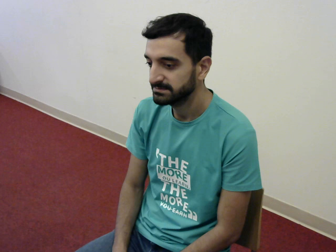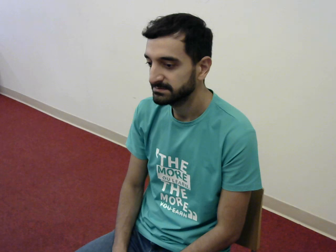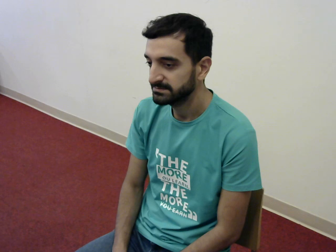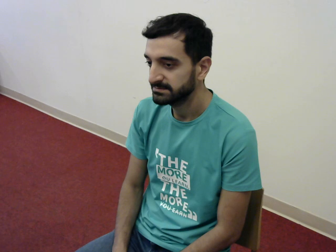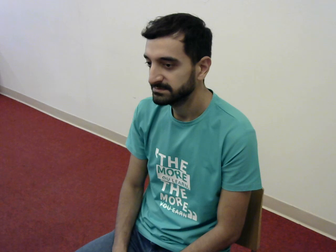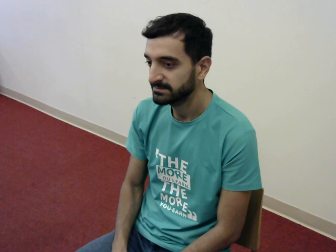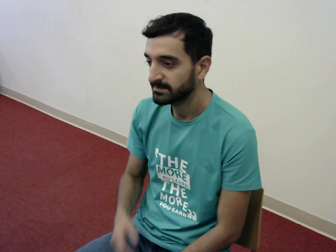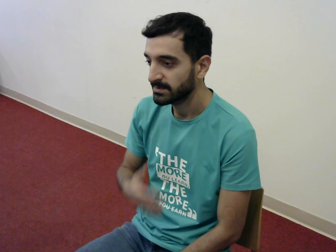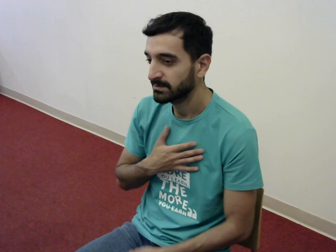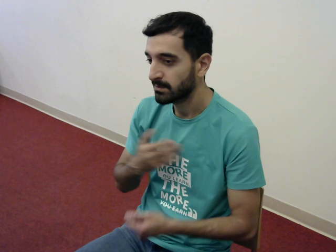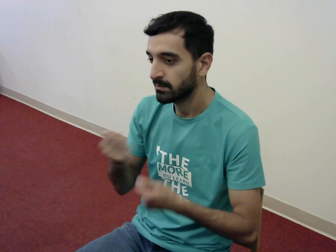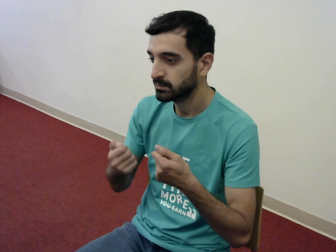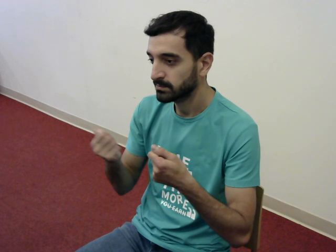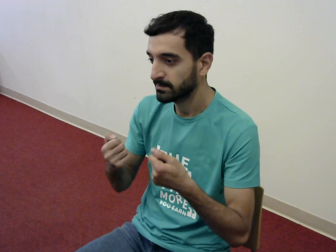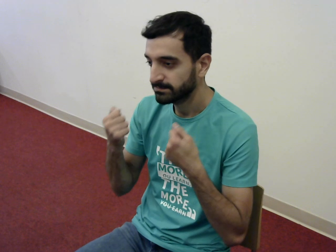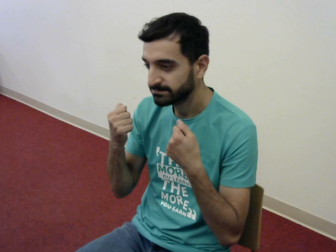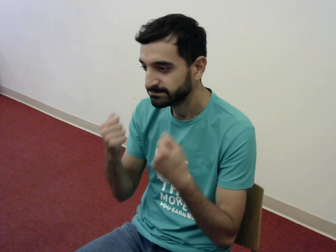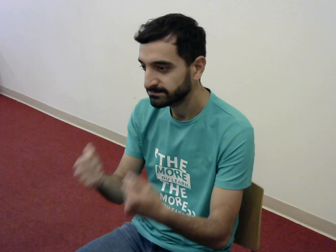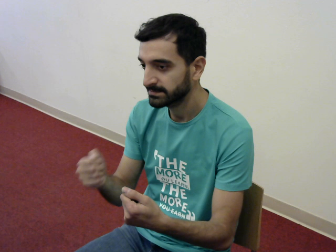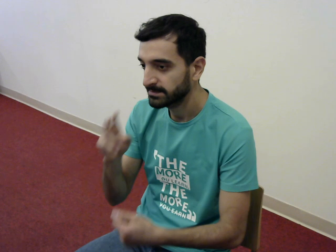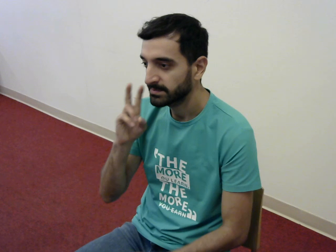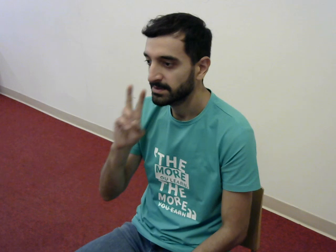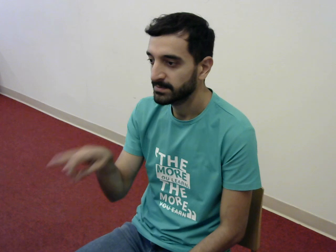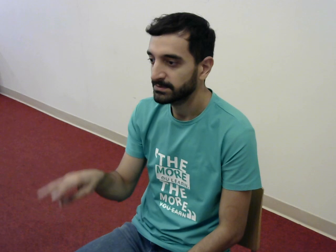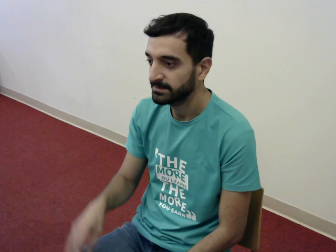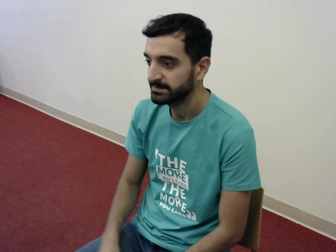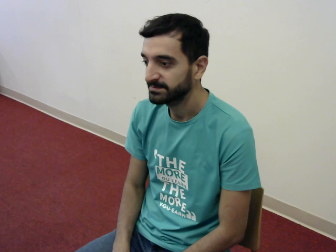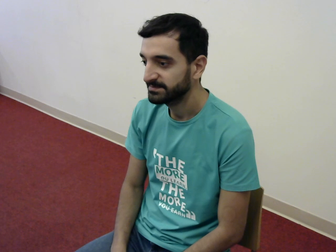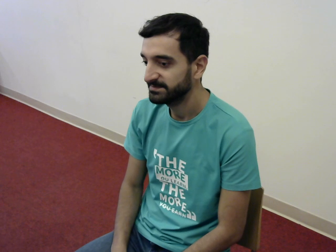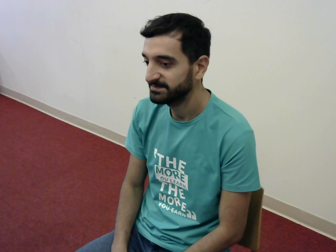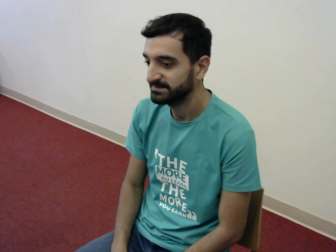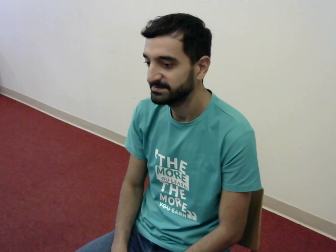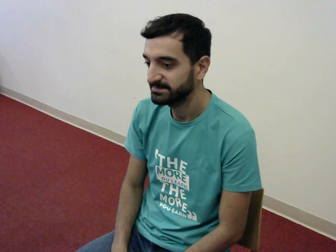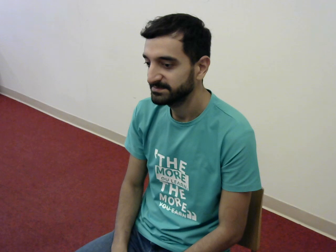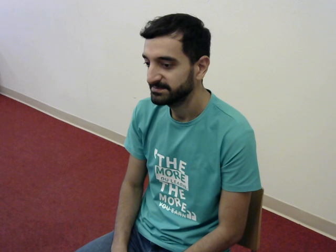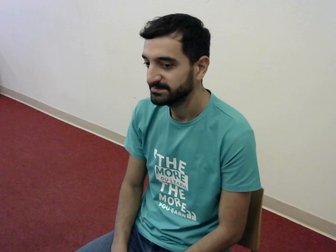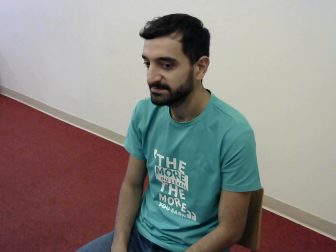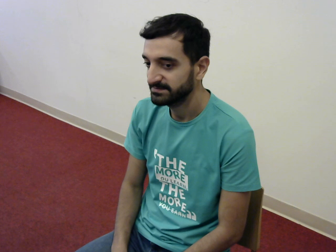Mən avtomobil sürə bilmirəm